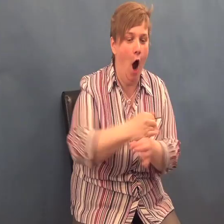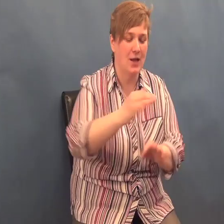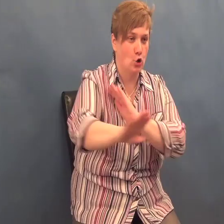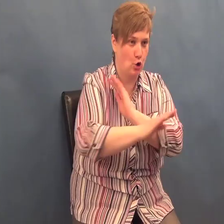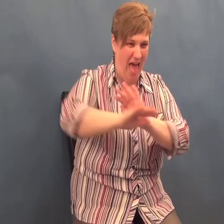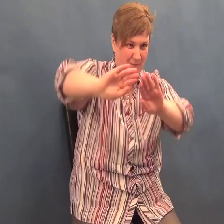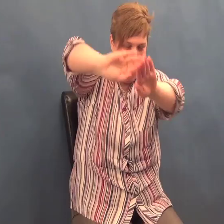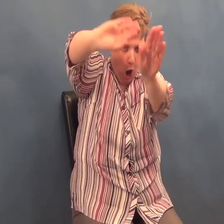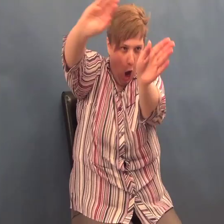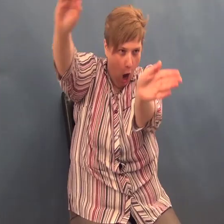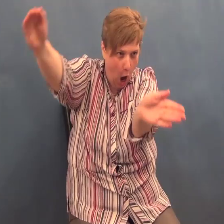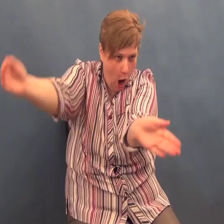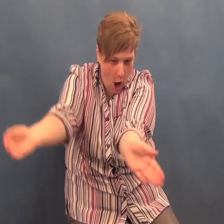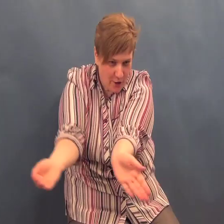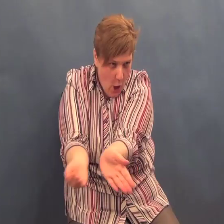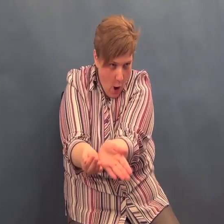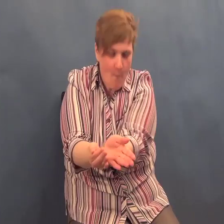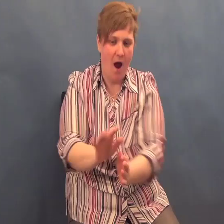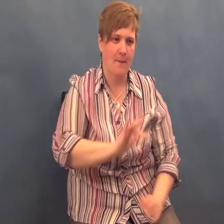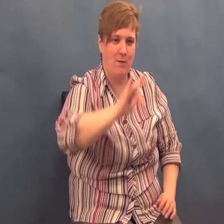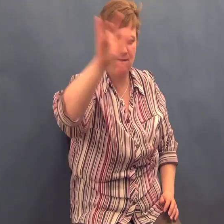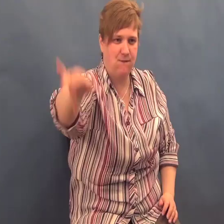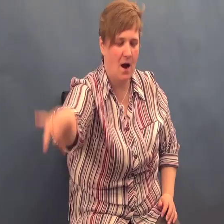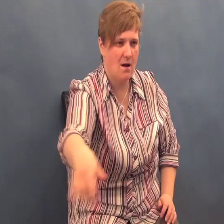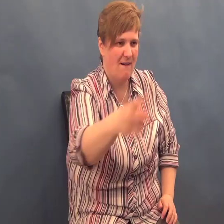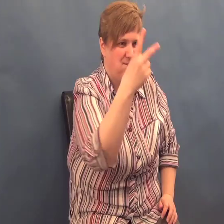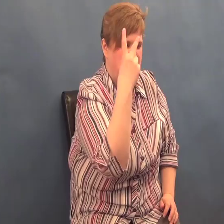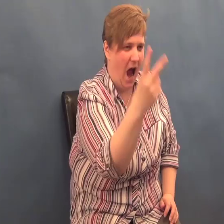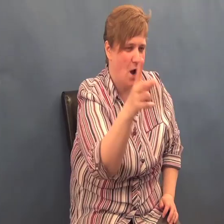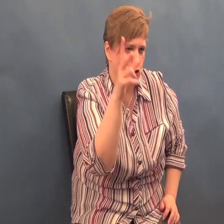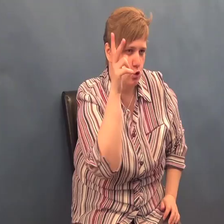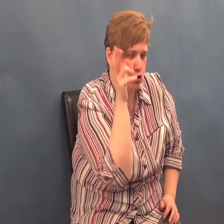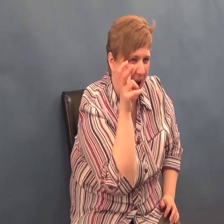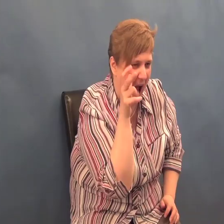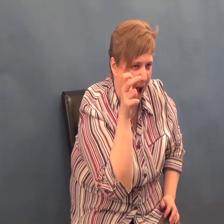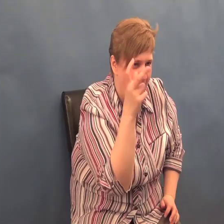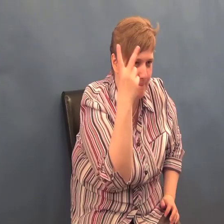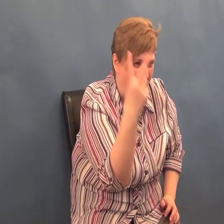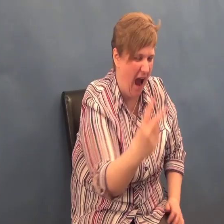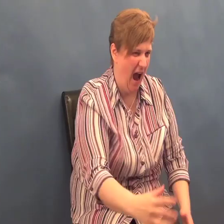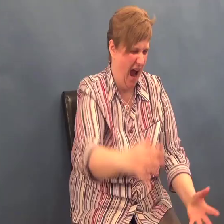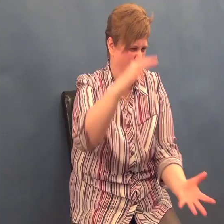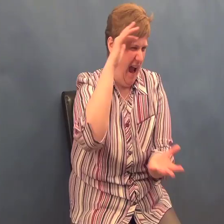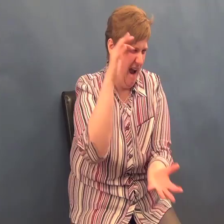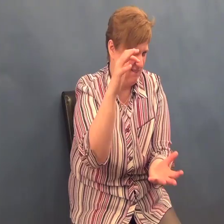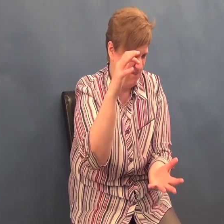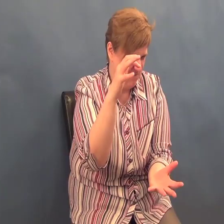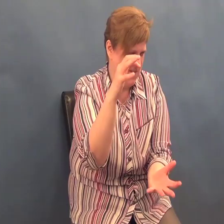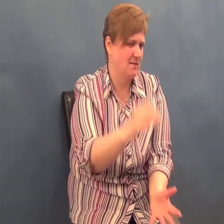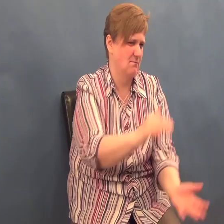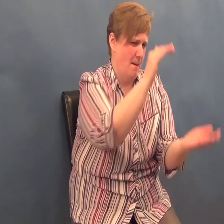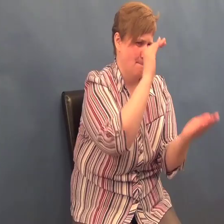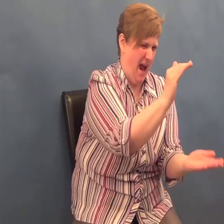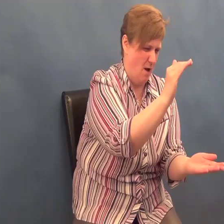A w tym kokonie z drzewa, siedziały żaby, jedna większa druga mniejsza.